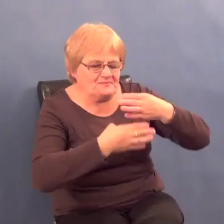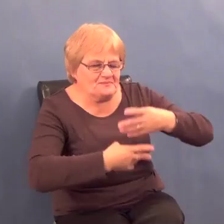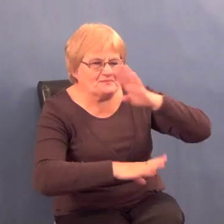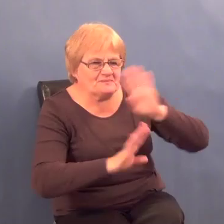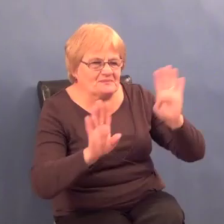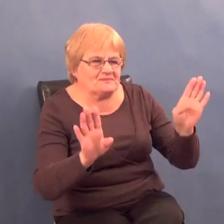Koniec.